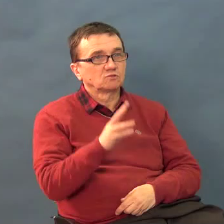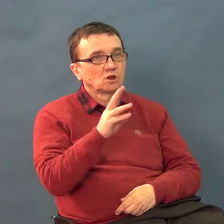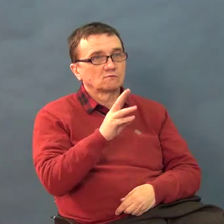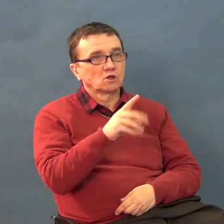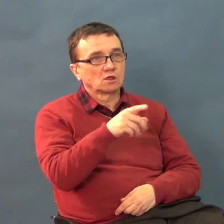Wtorek.